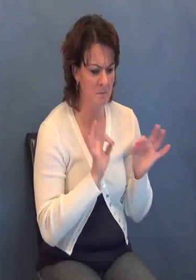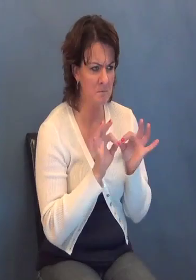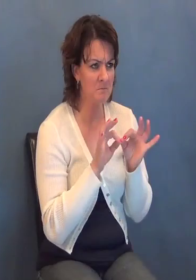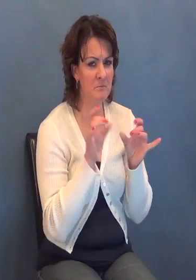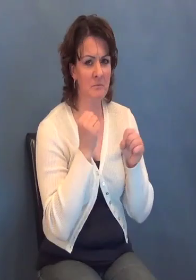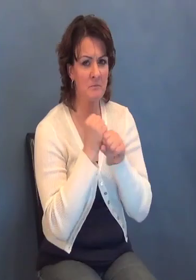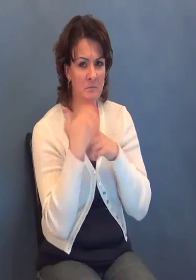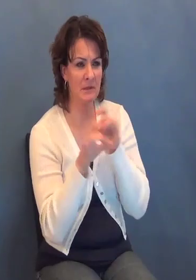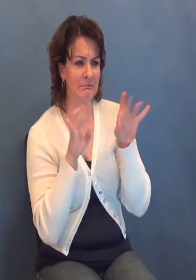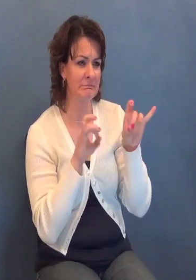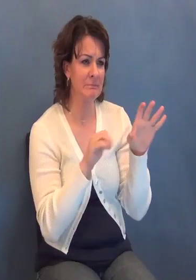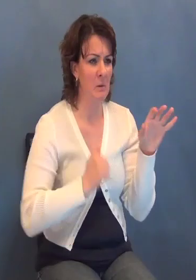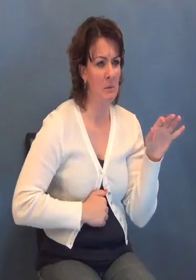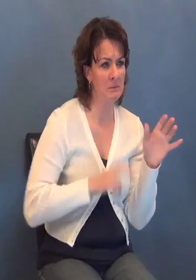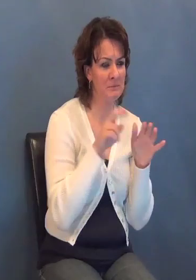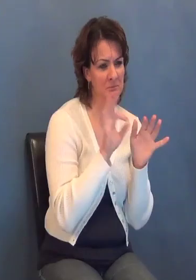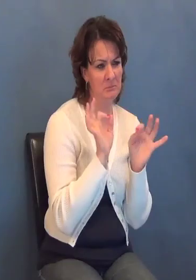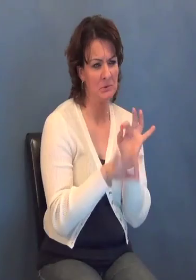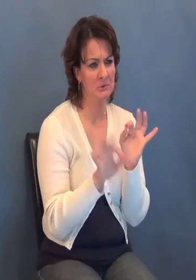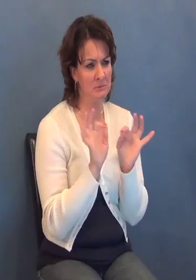Myślę, że po pracy od razu pobiegnę na autobus.